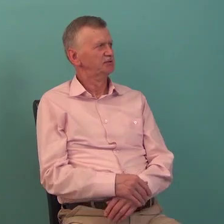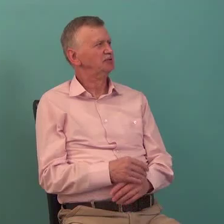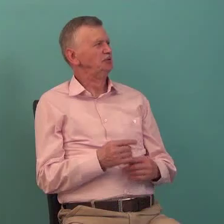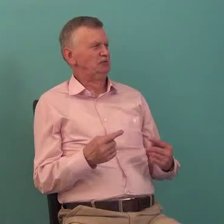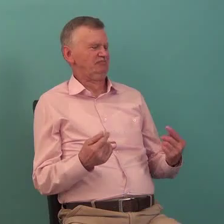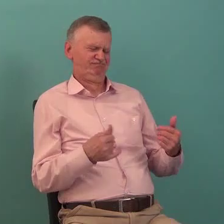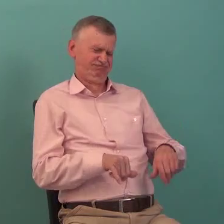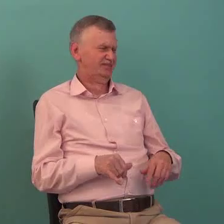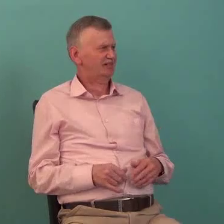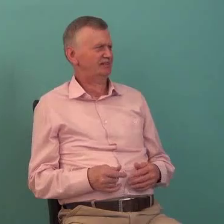Kiepsko.